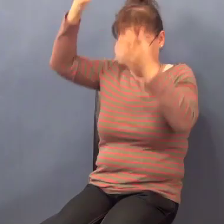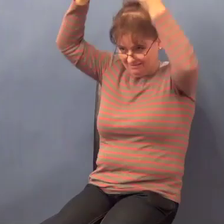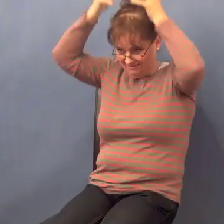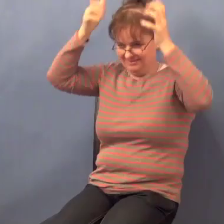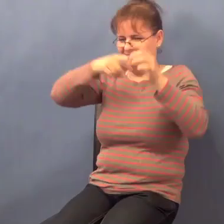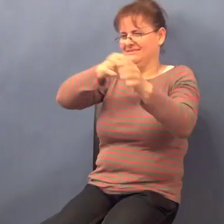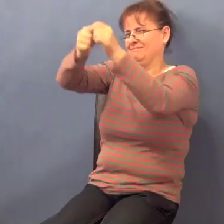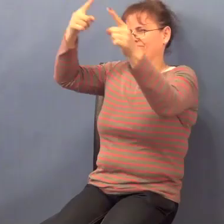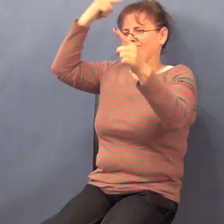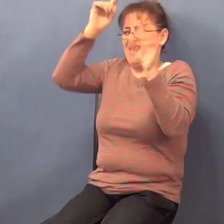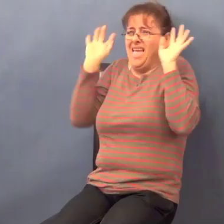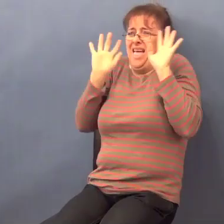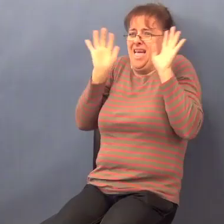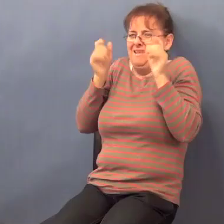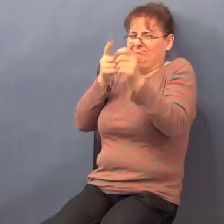Arbuz jest na głowie, a ten mały strzela.